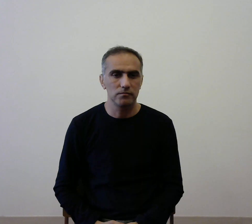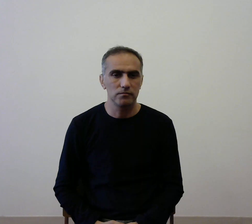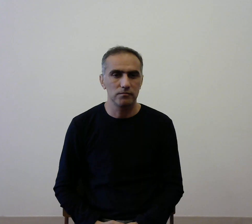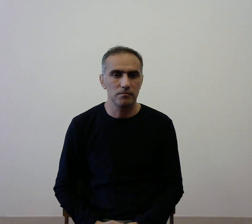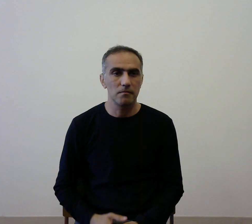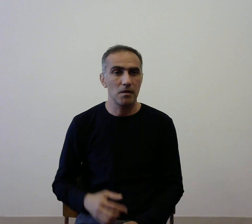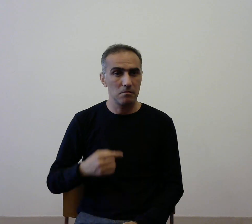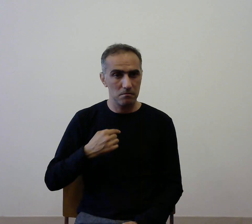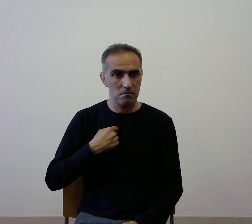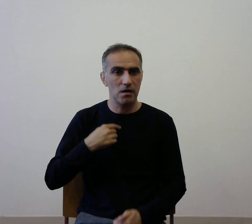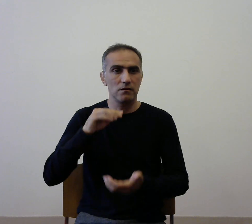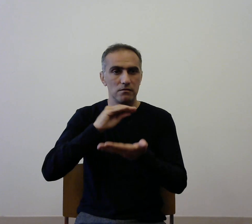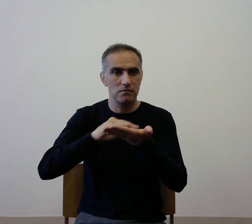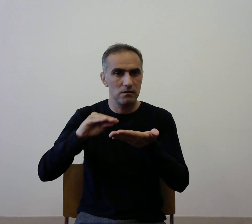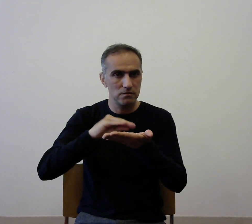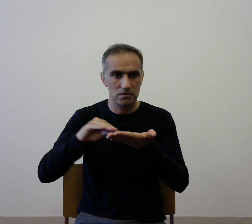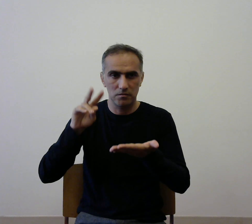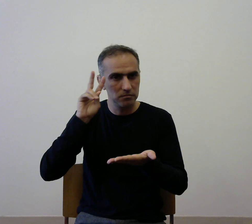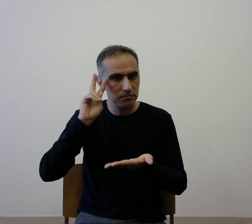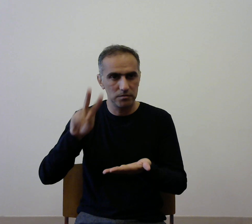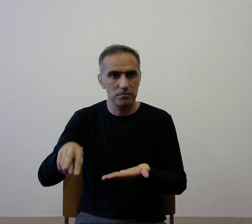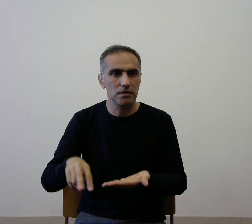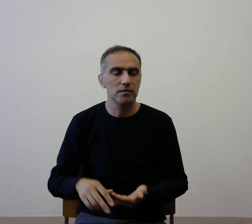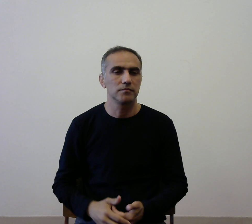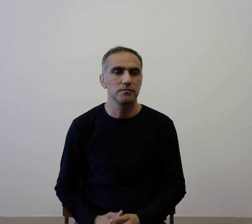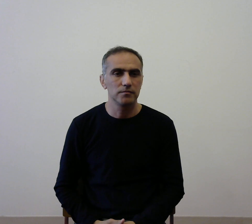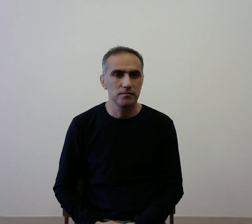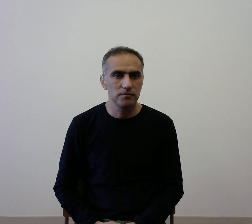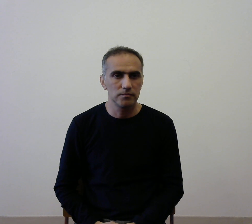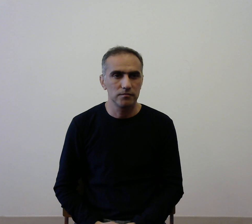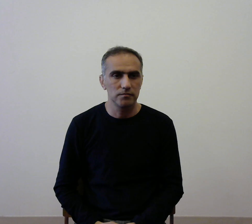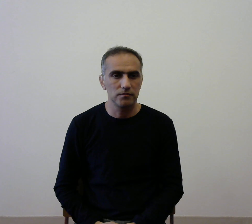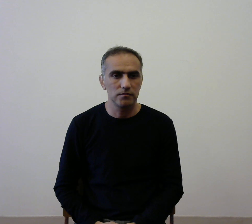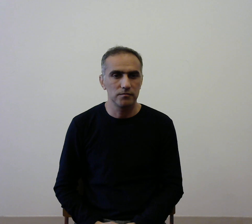Mən yaza bilmirəm